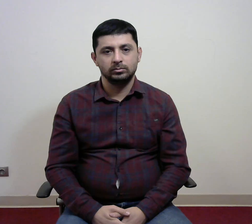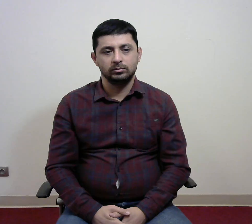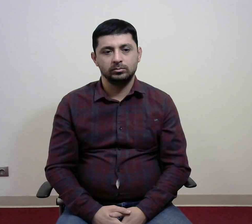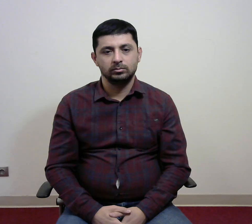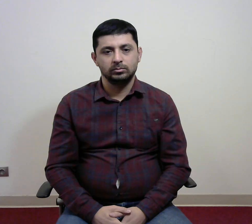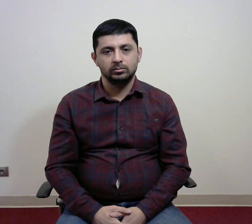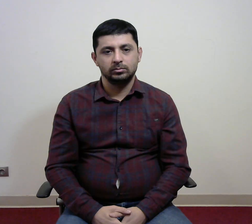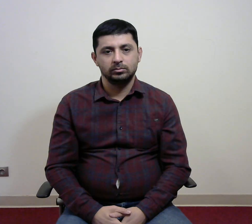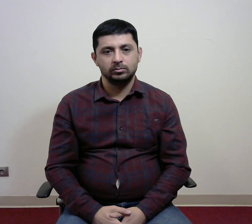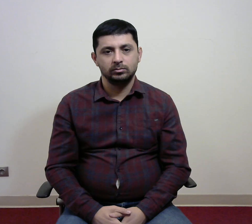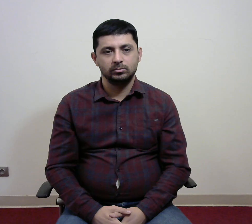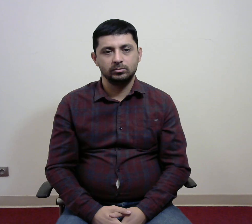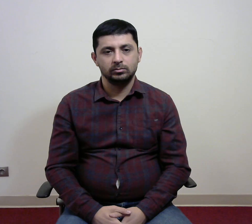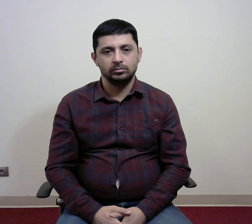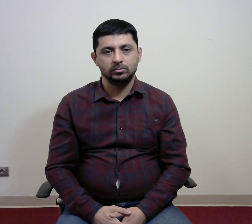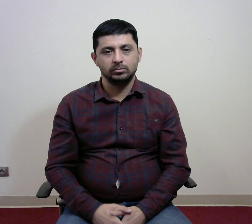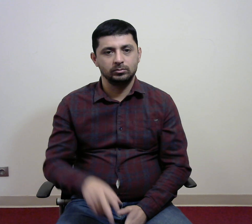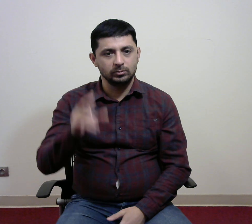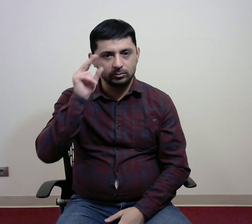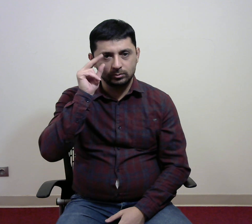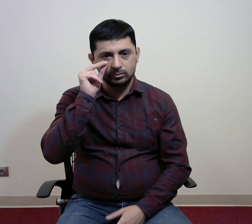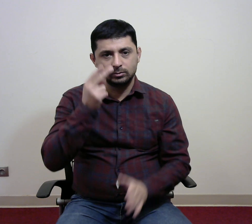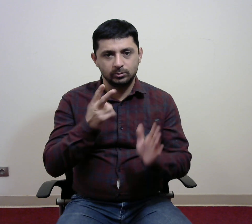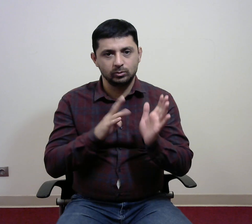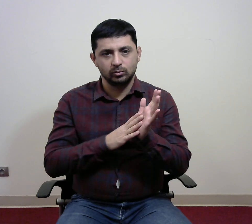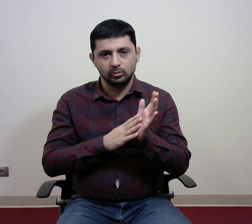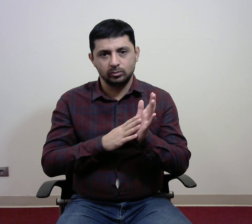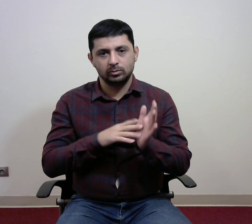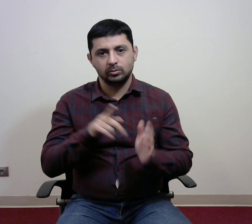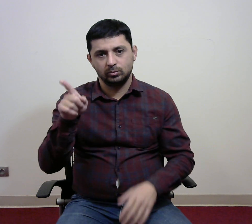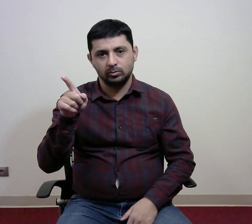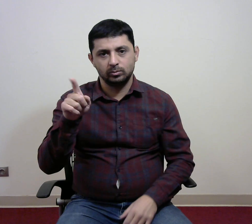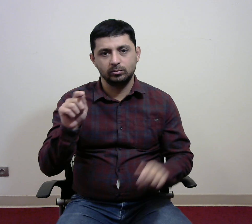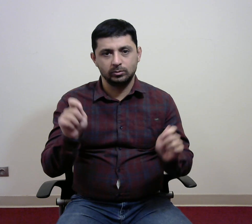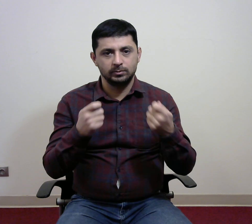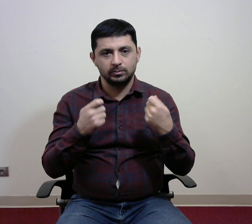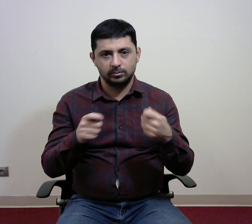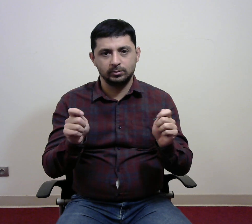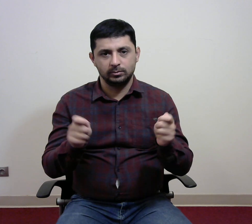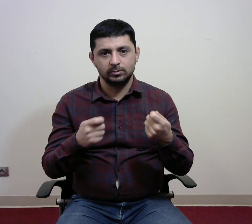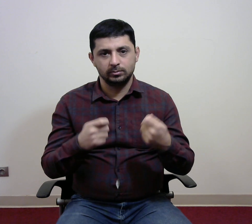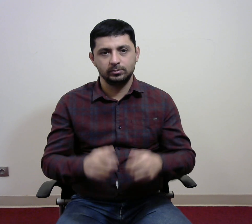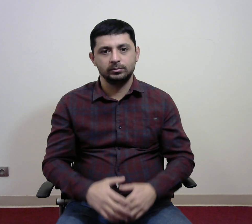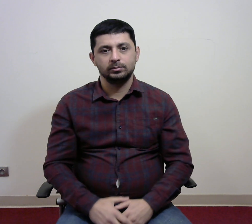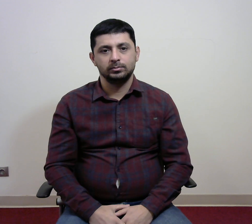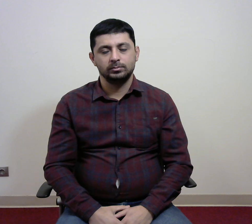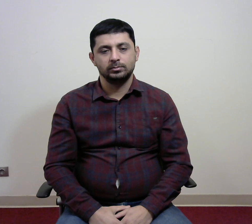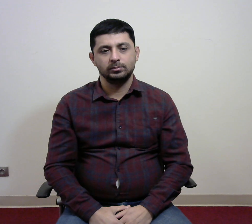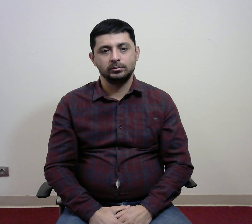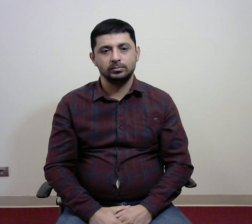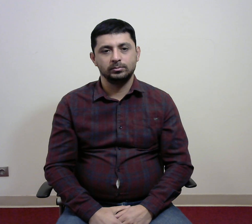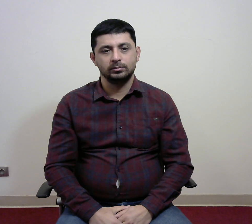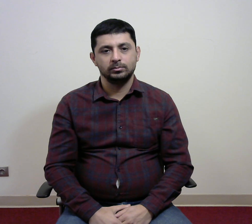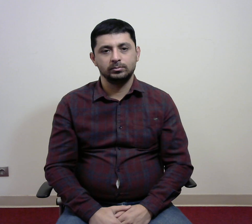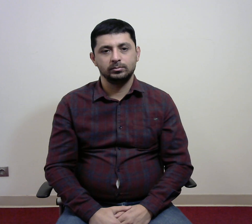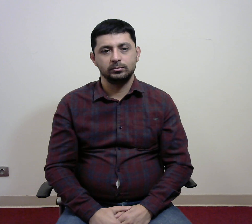Ayın 29-u onun toyudur